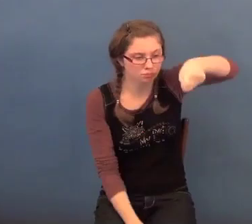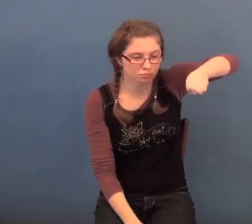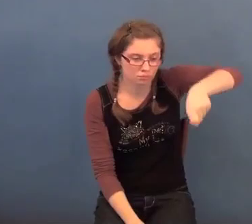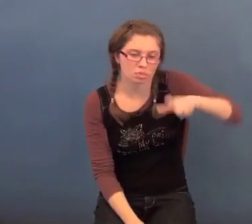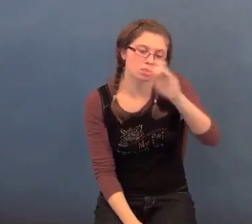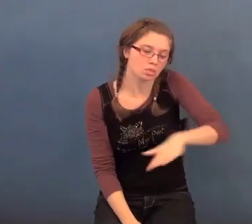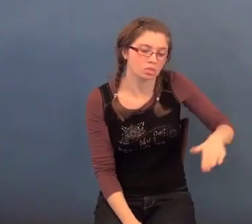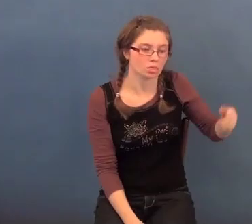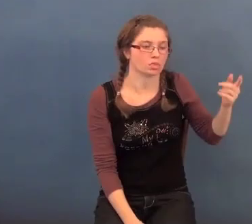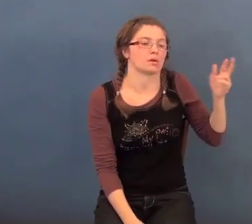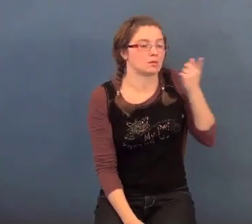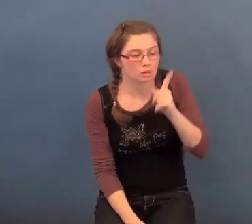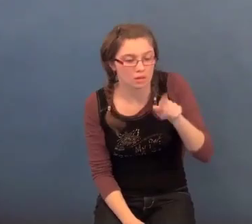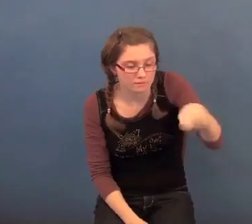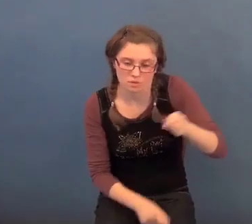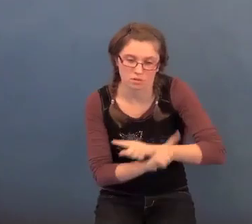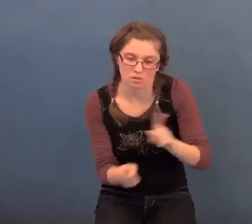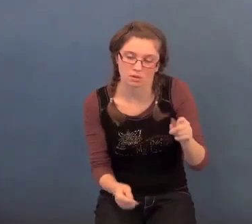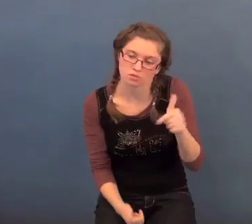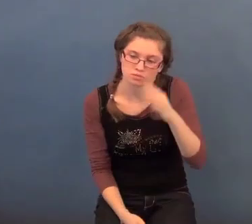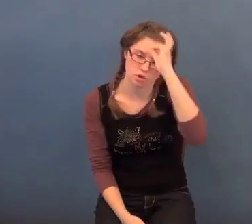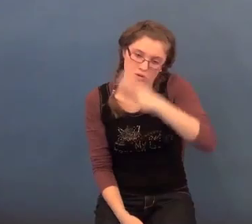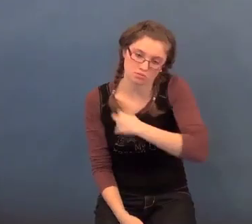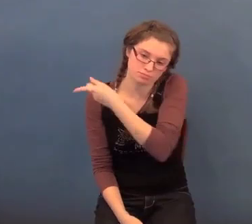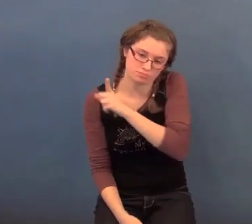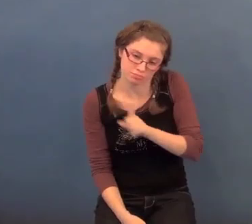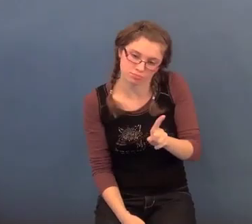Nie wolno tam wchodzić dzieciom, jeśli chcą wejść, to musi przyjść pani.